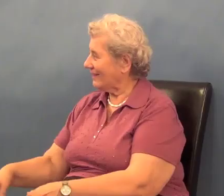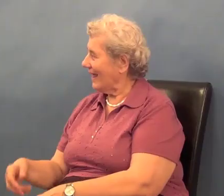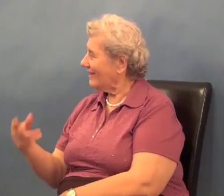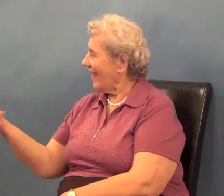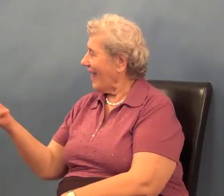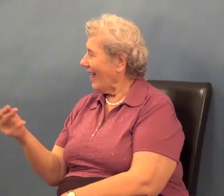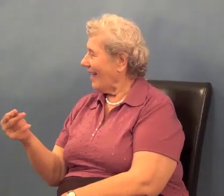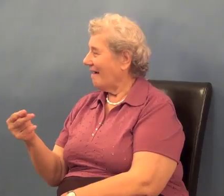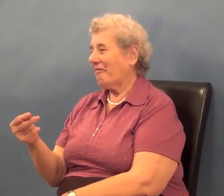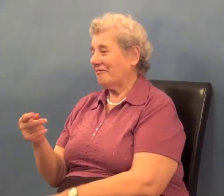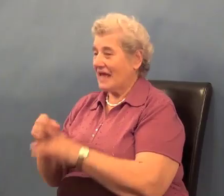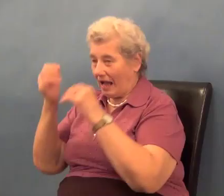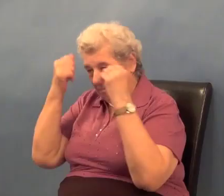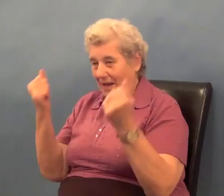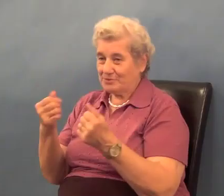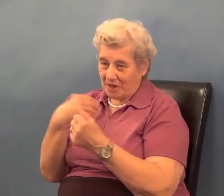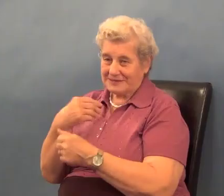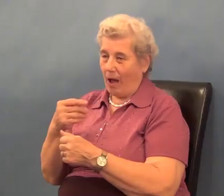A nie, tylko za kapelusz dostał.